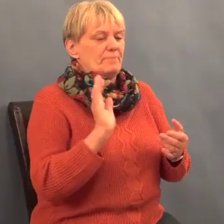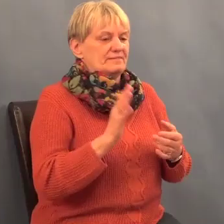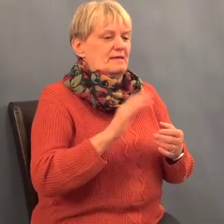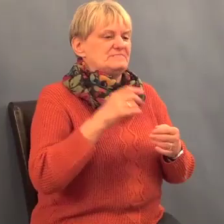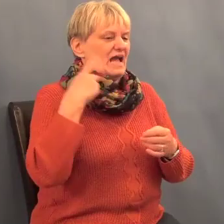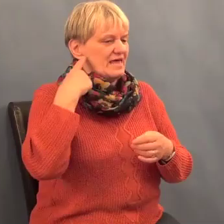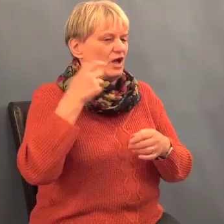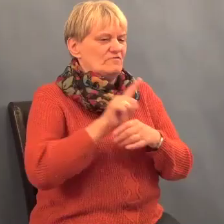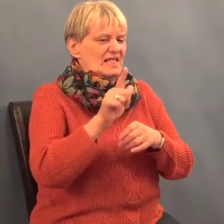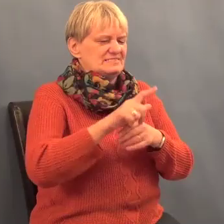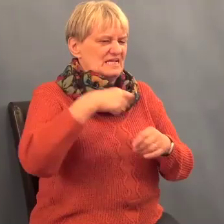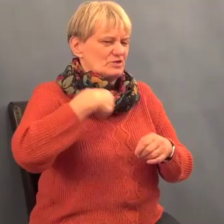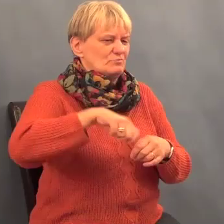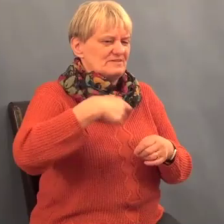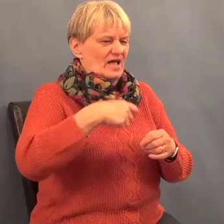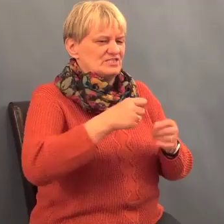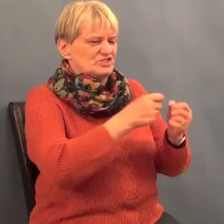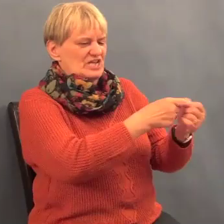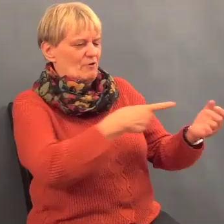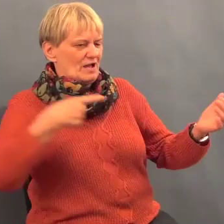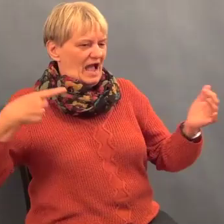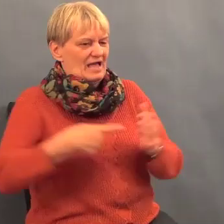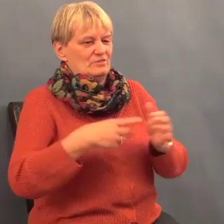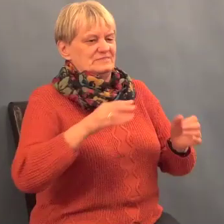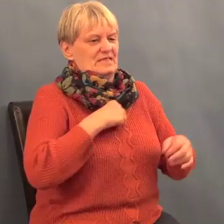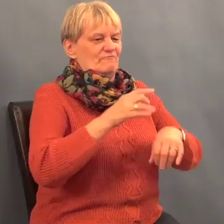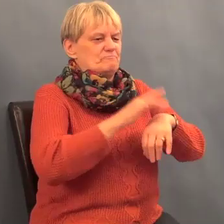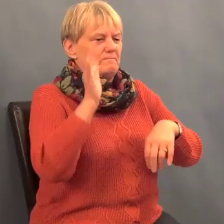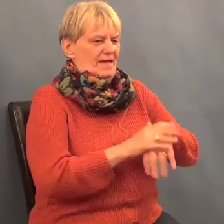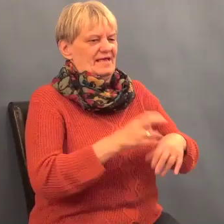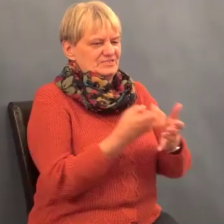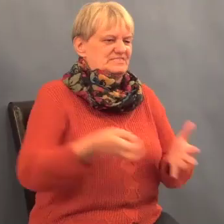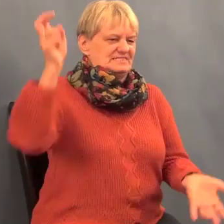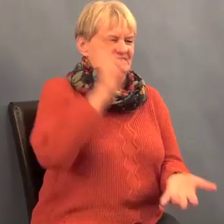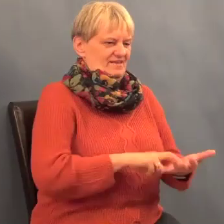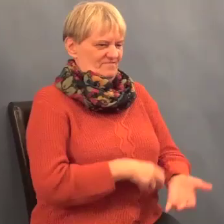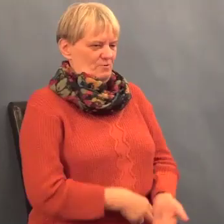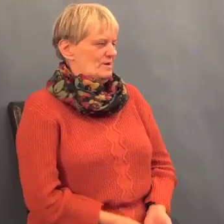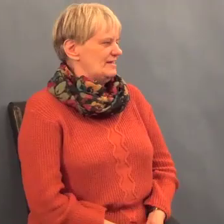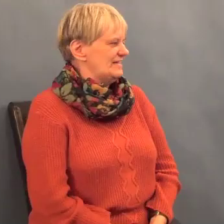Potem, halo, o dwunastej dzwoni. Strzela wskazówką. Dostał w pupę i się zerwał.